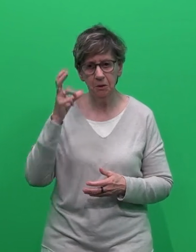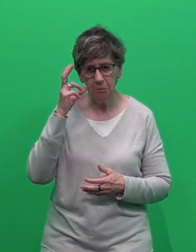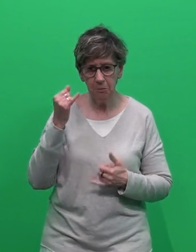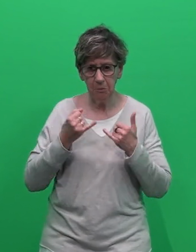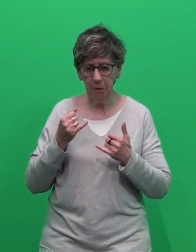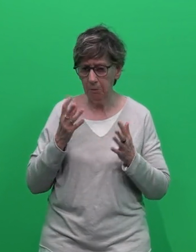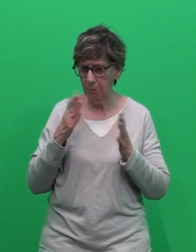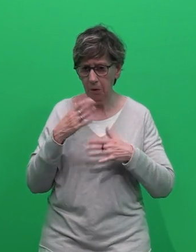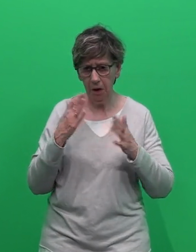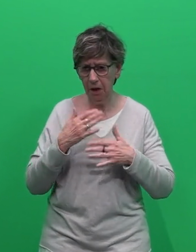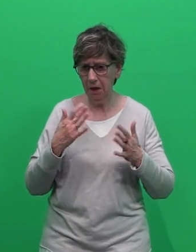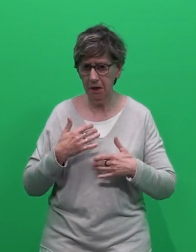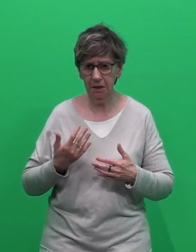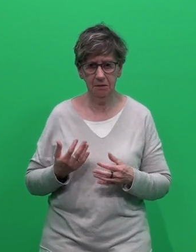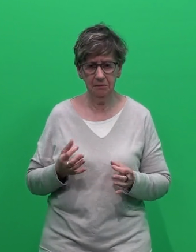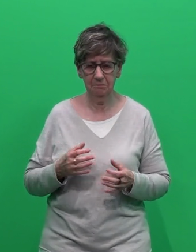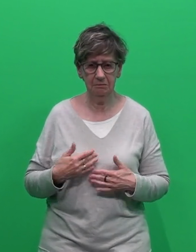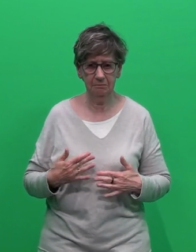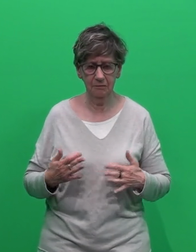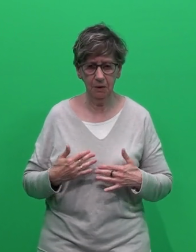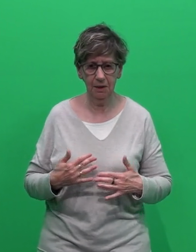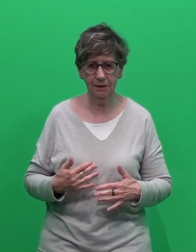No tinc cap problema per dormir.